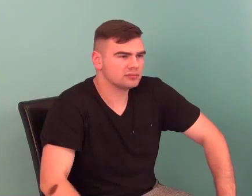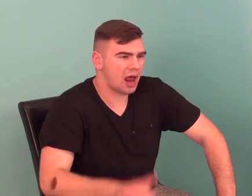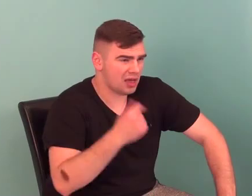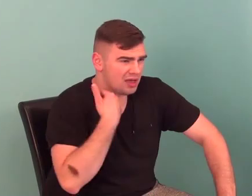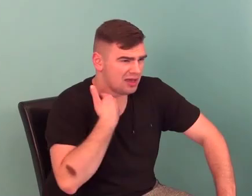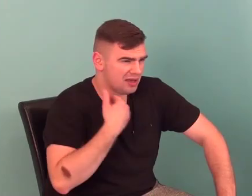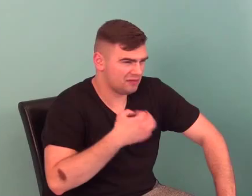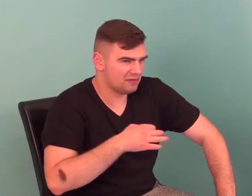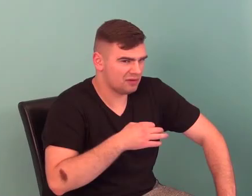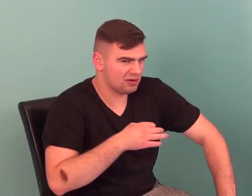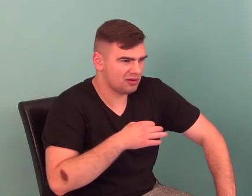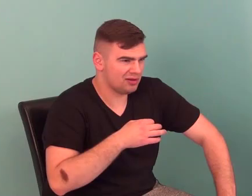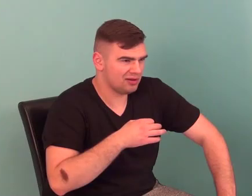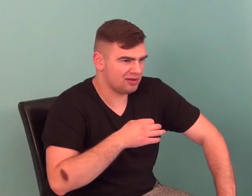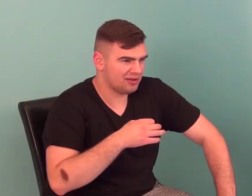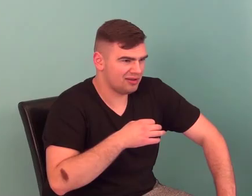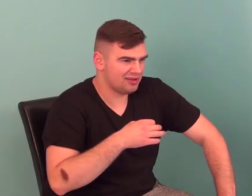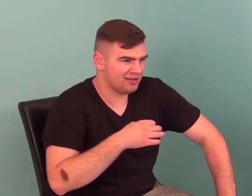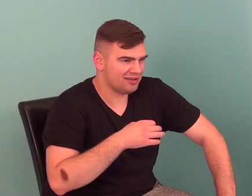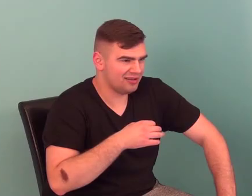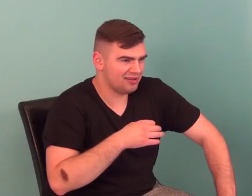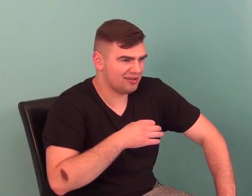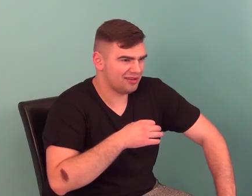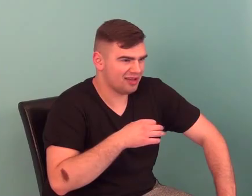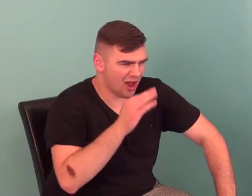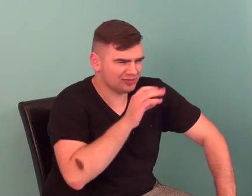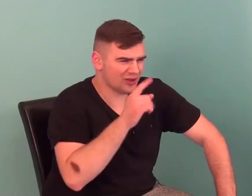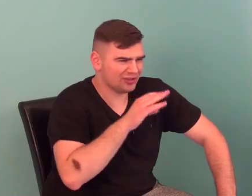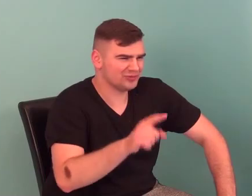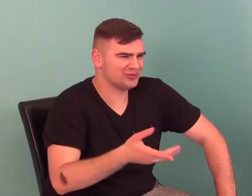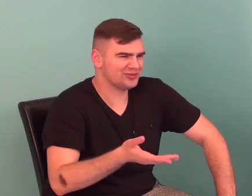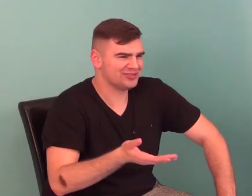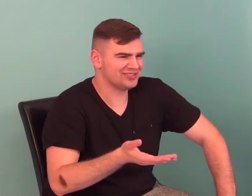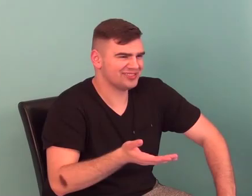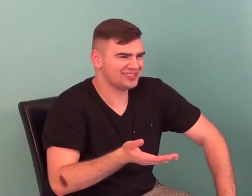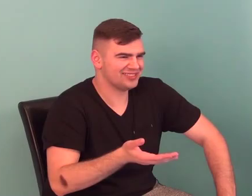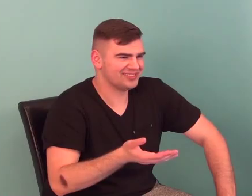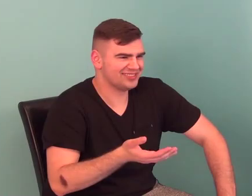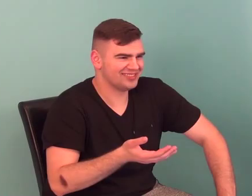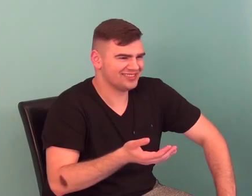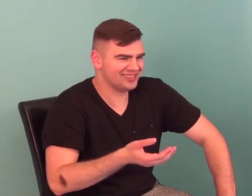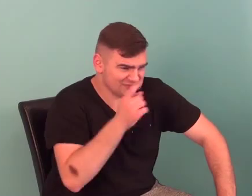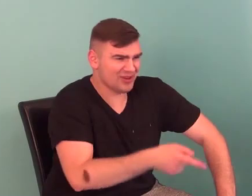Ale alkohol wolno, przecież są kosze.